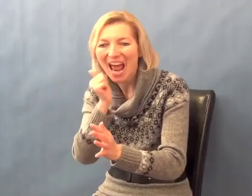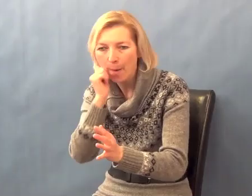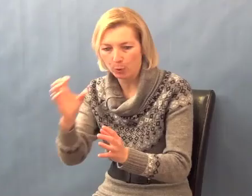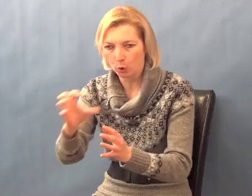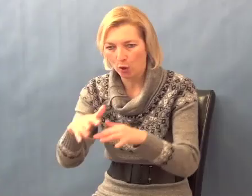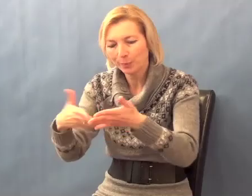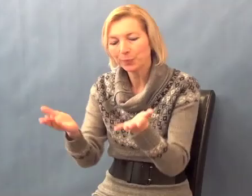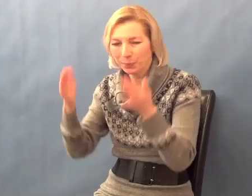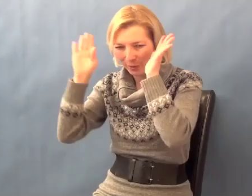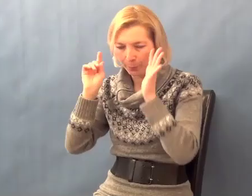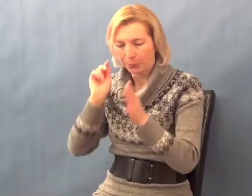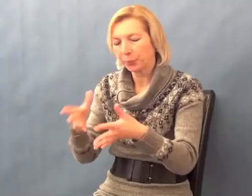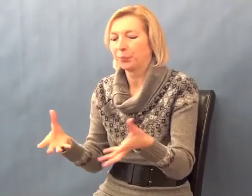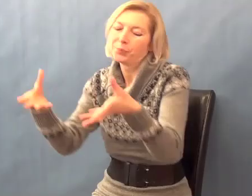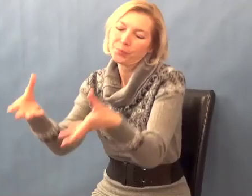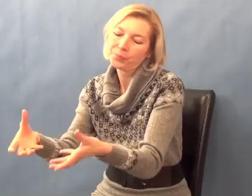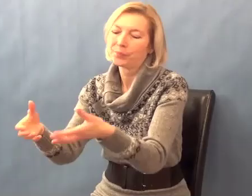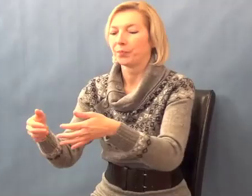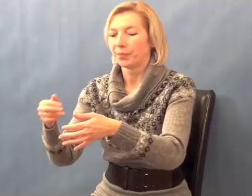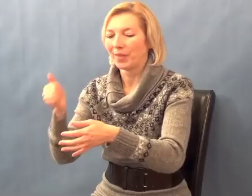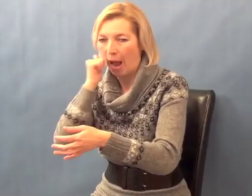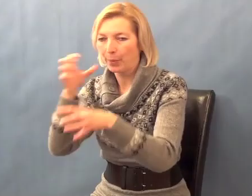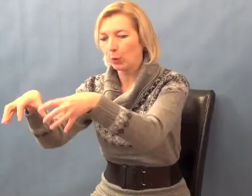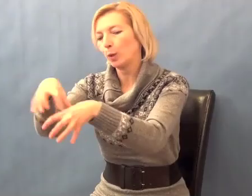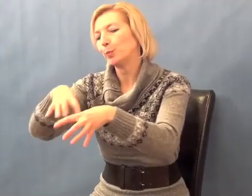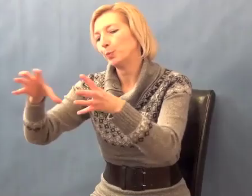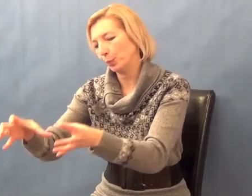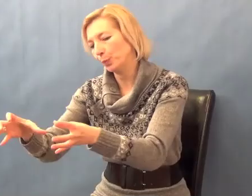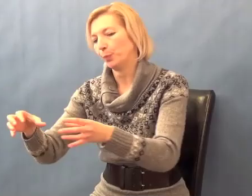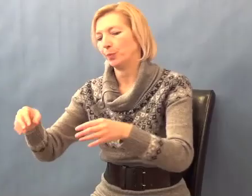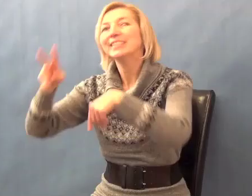Myszka postawiła na stole miskę pełną jabłek.